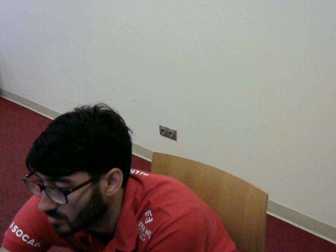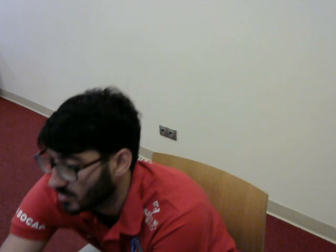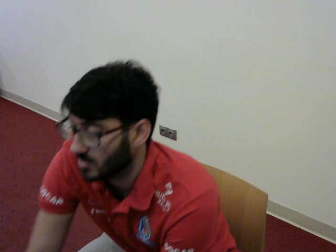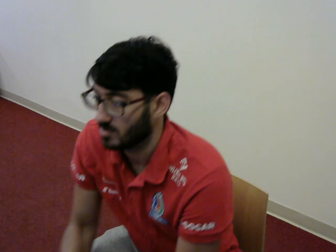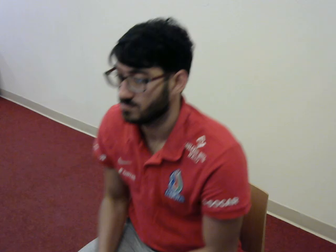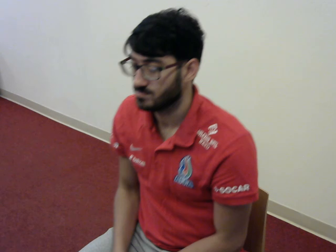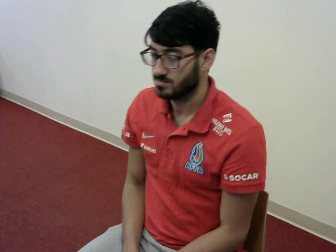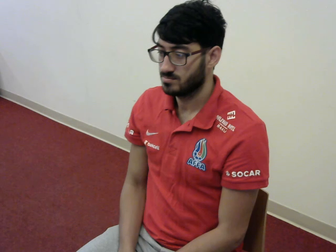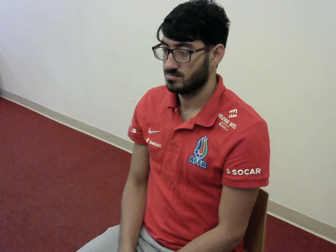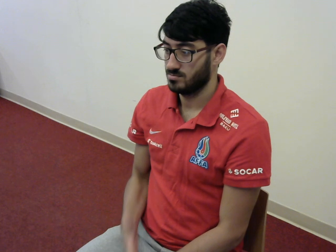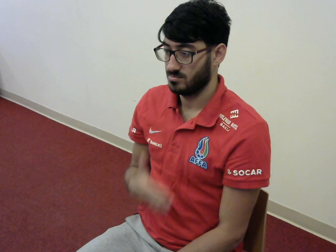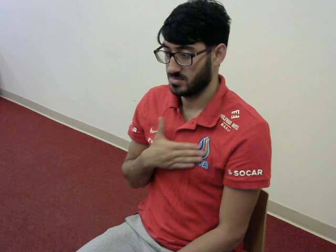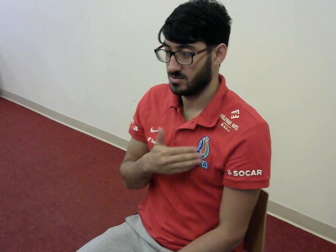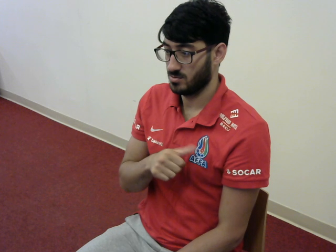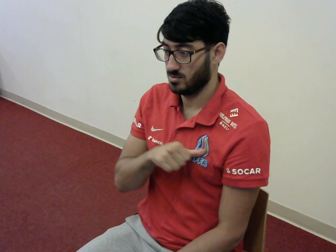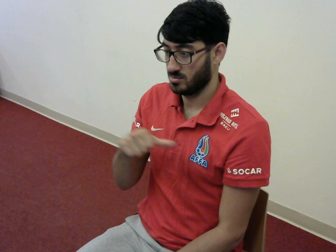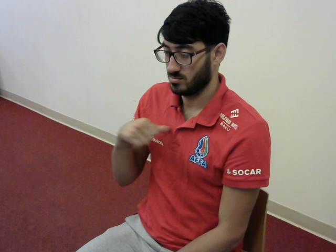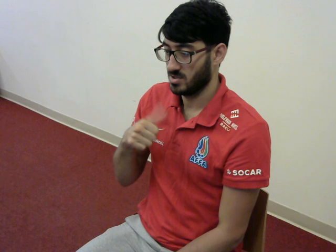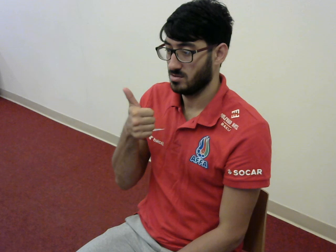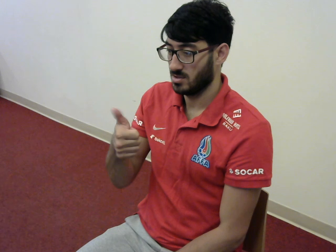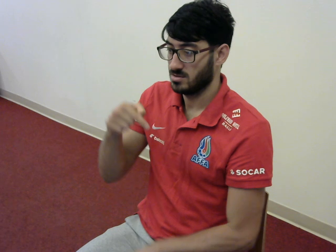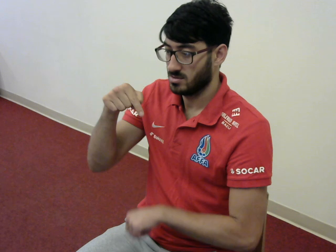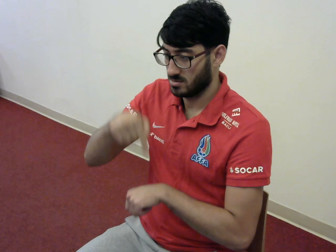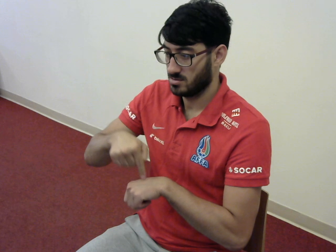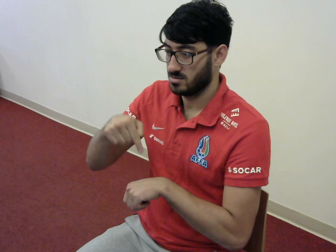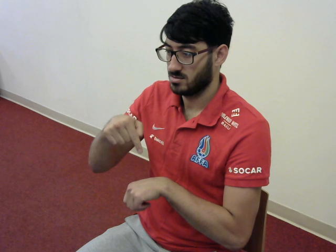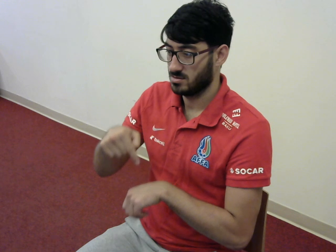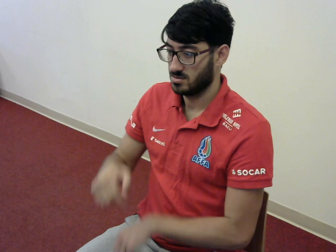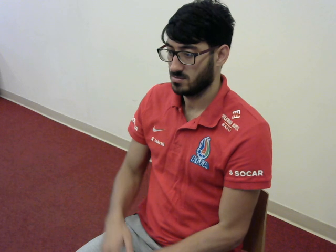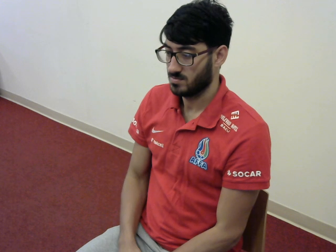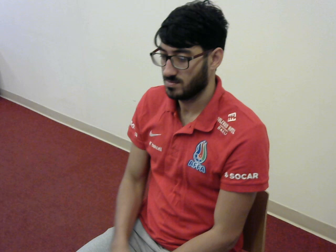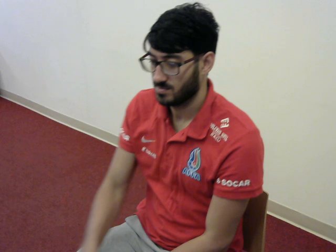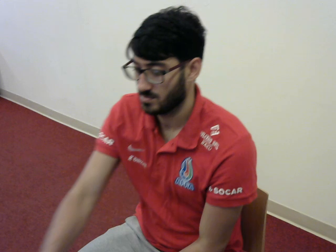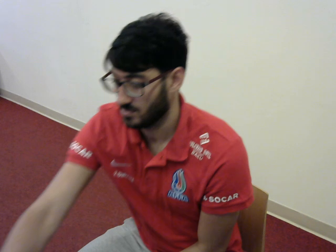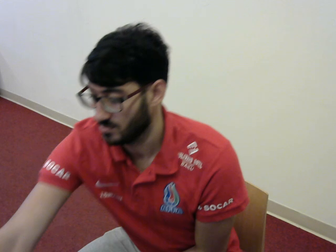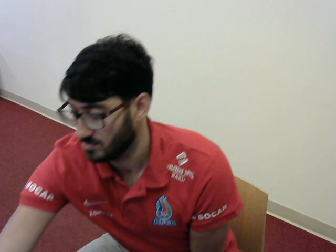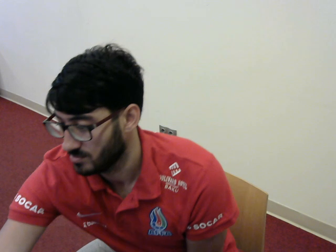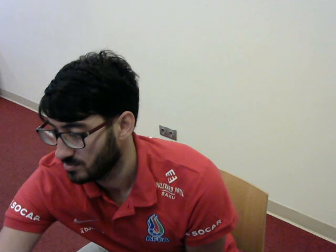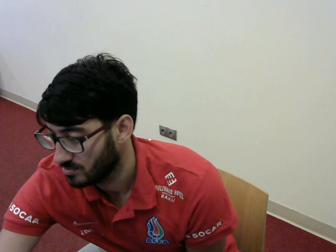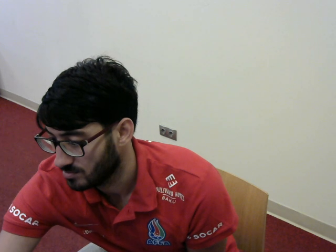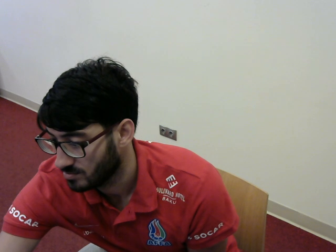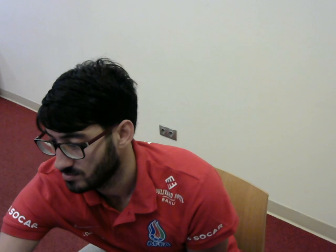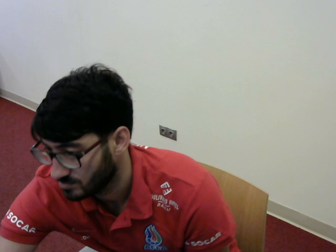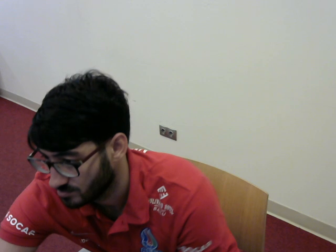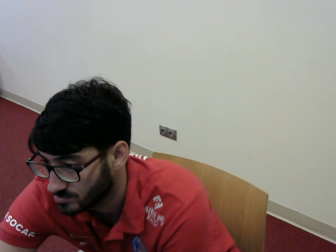Mən özümü yaxşı hiss edirəm